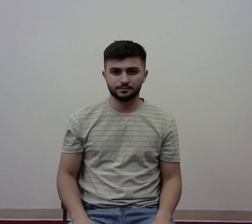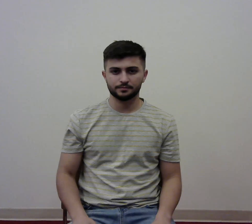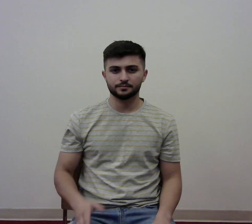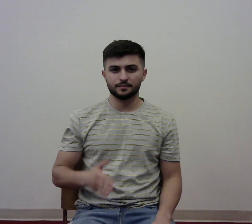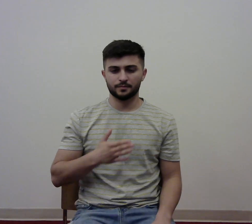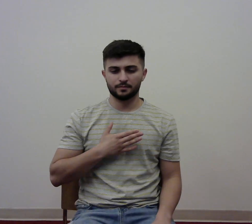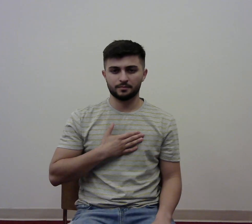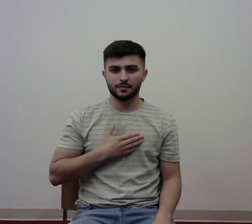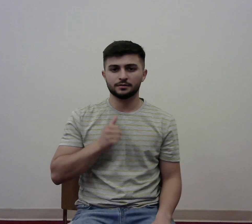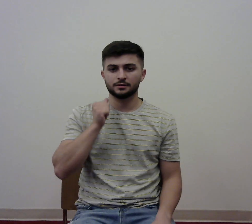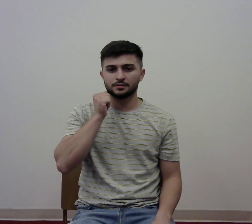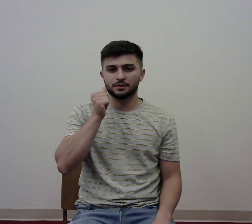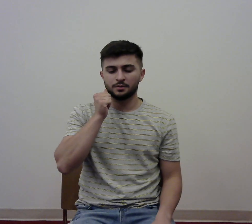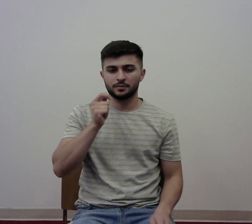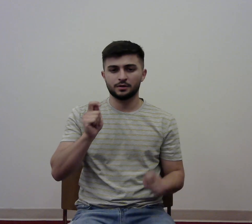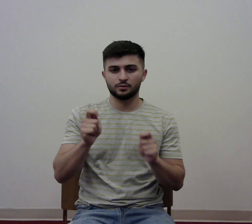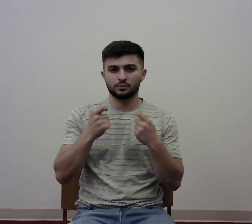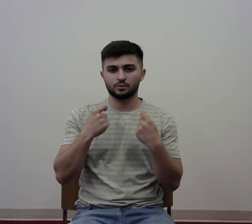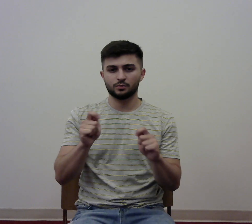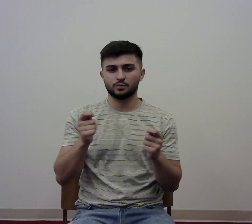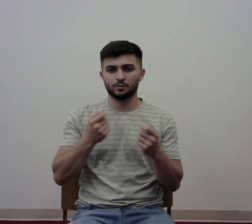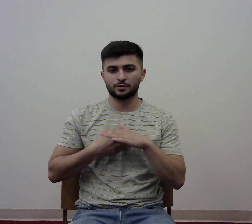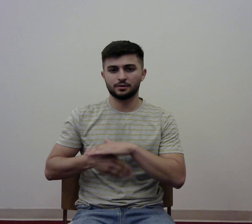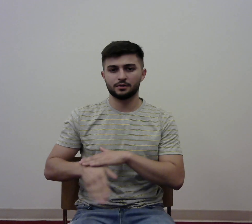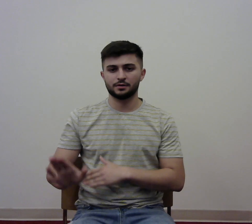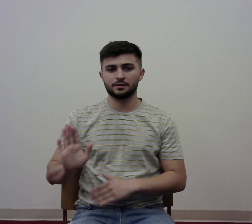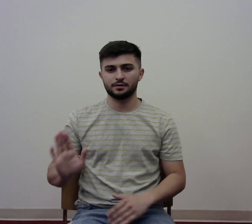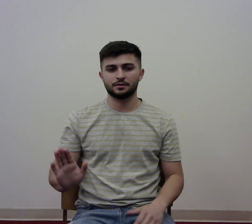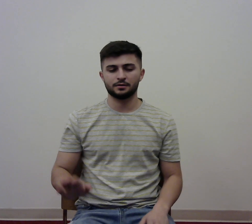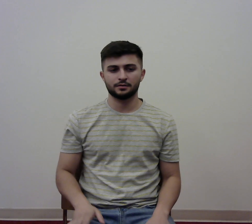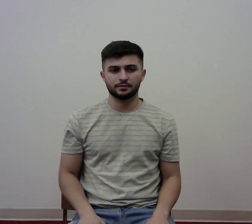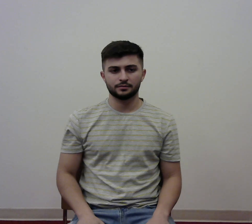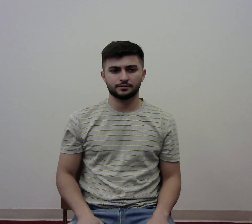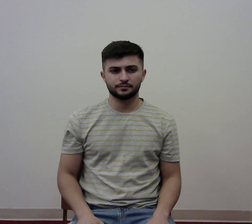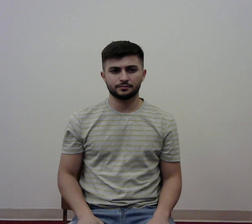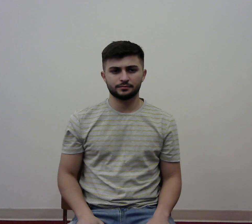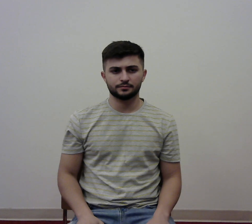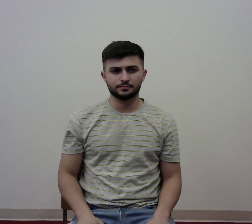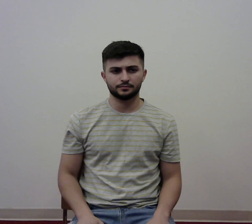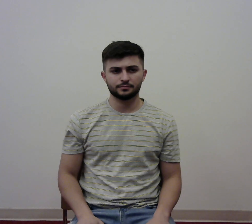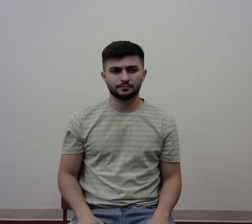Mən sabah toya gedirəm